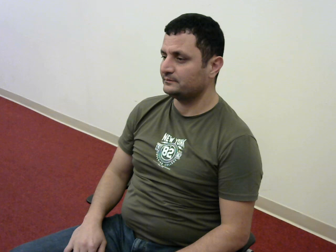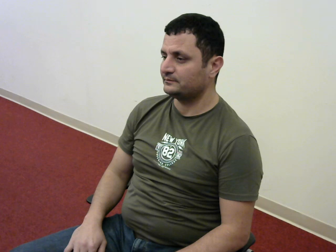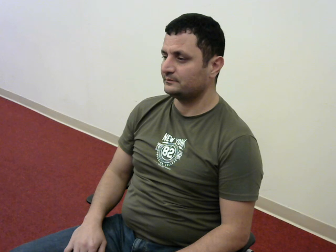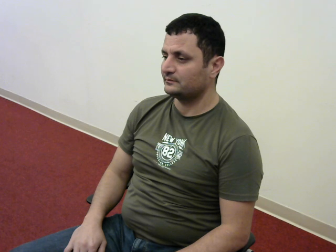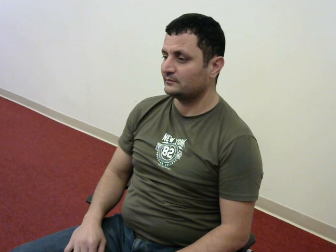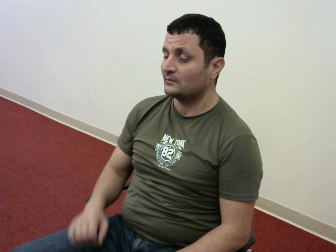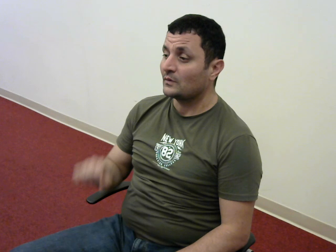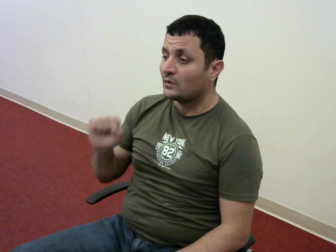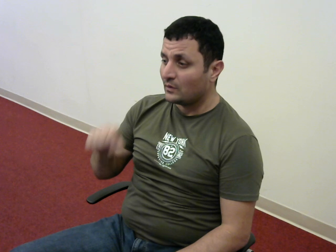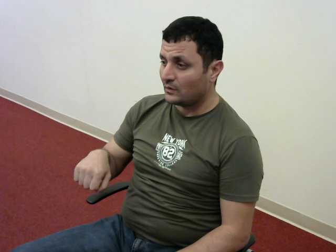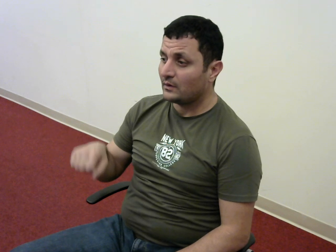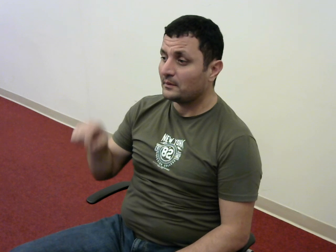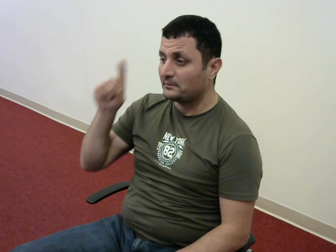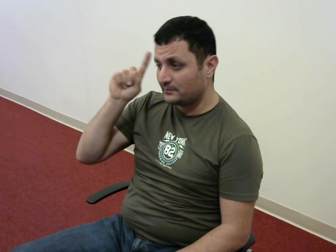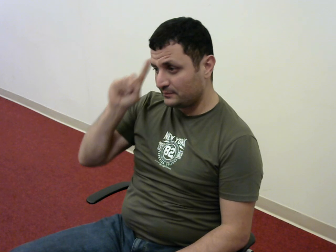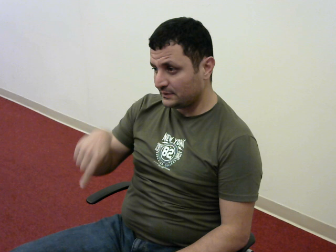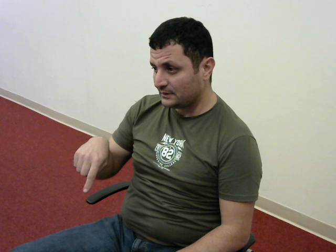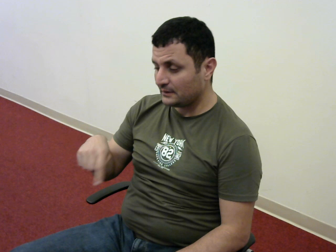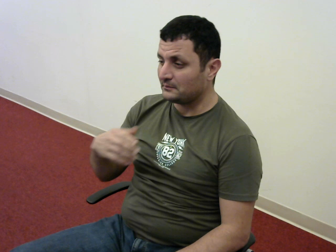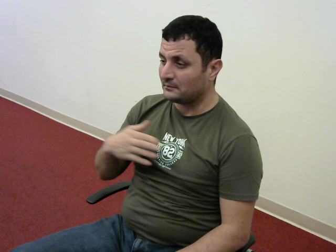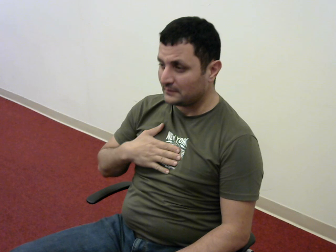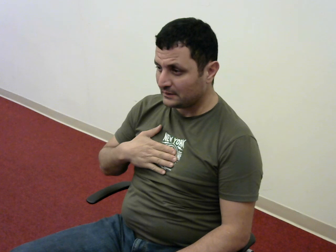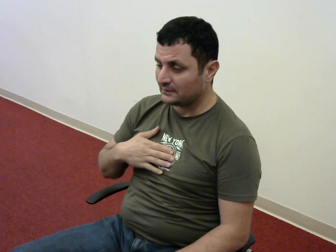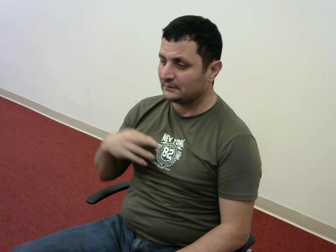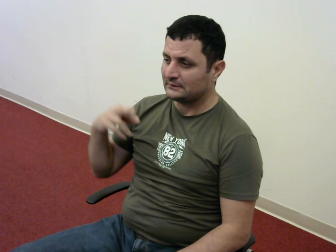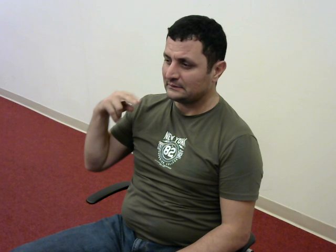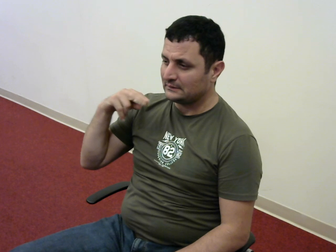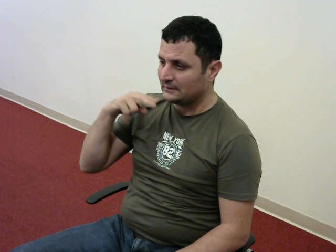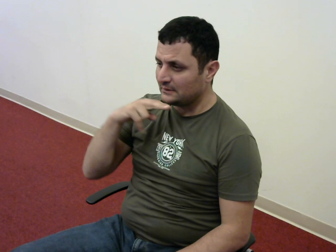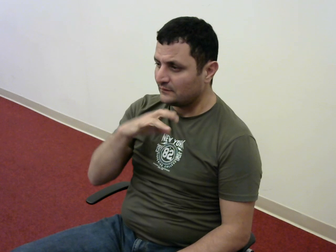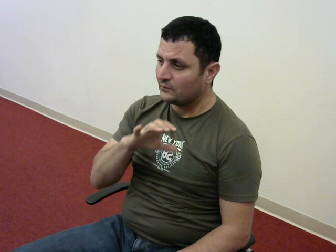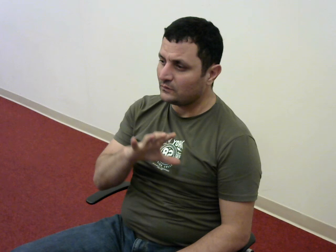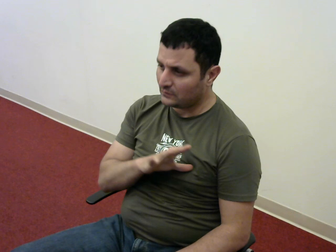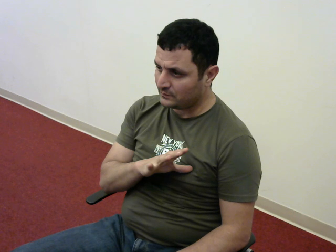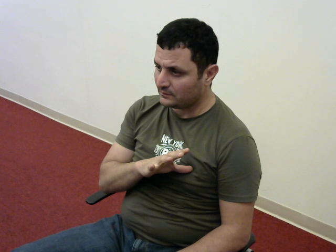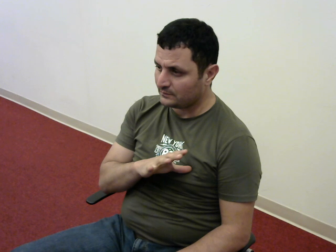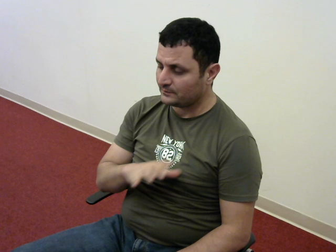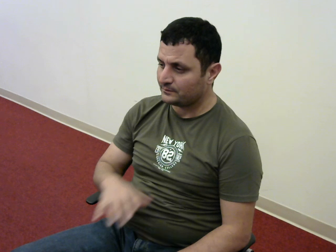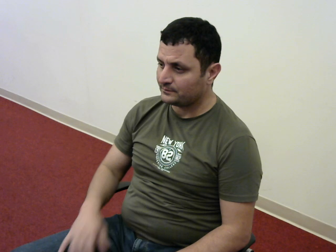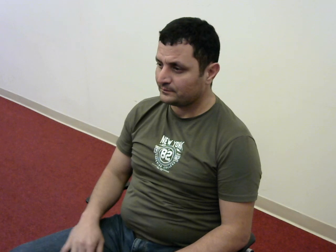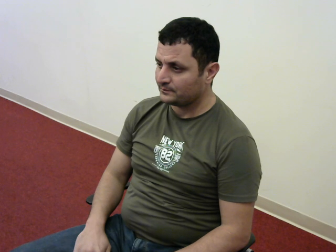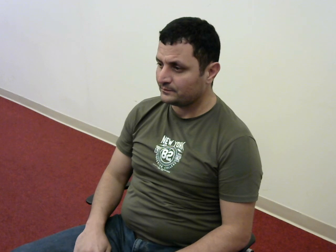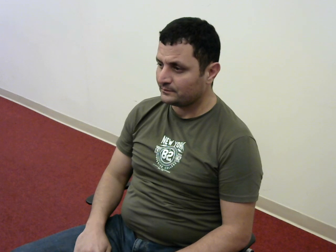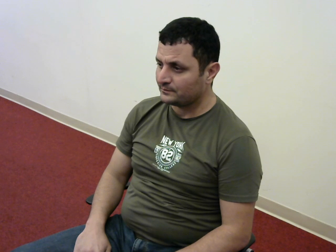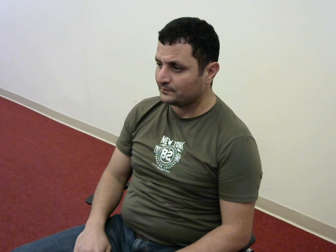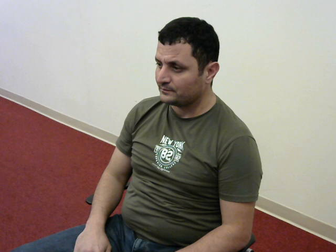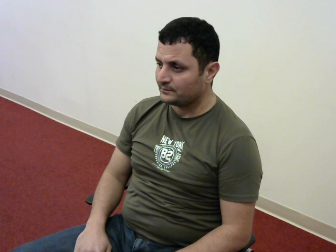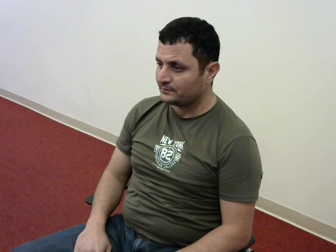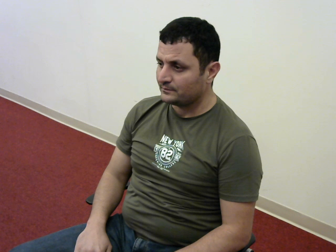Ola bilər mən zəhərlənmişəm